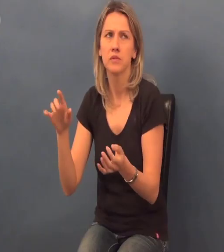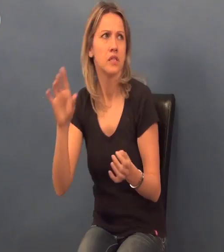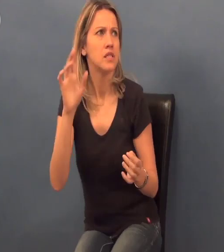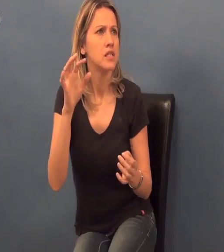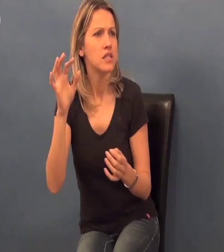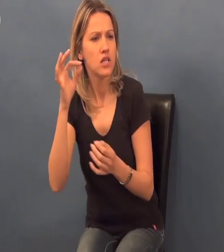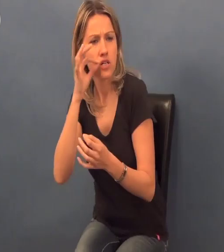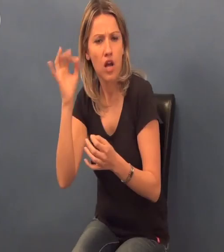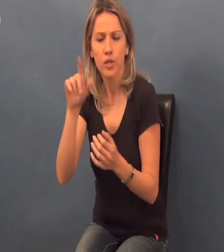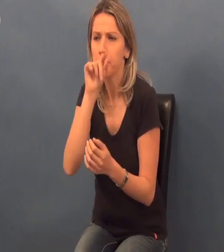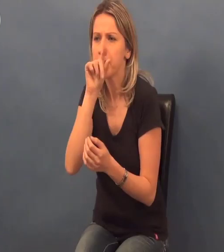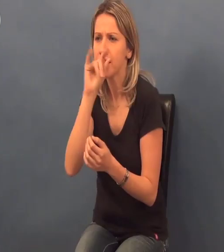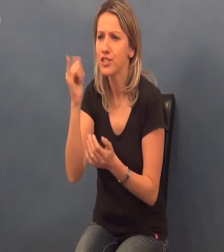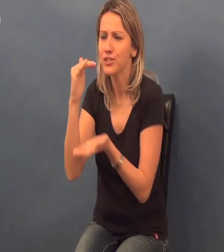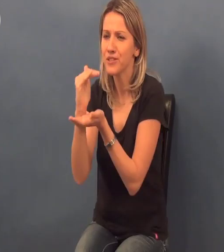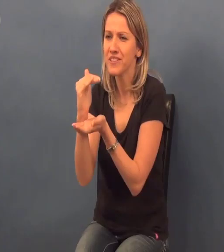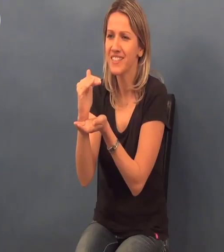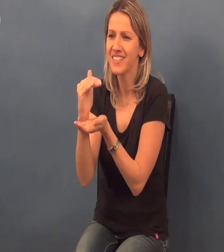Kot i mały, żółty ptaszek.